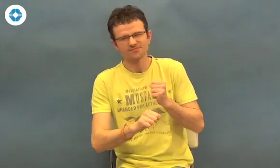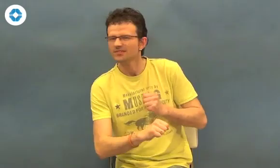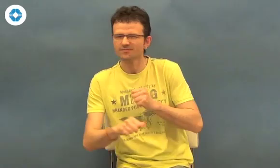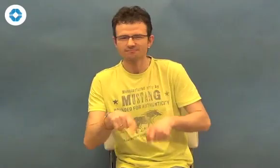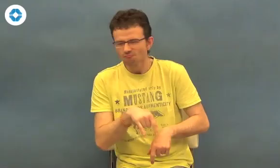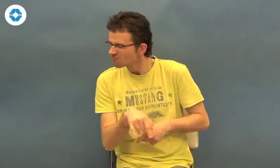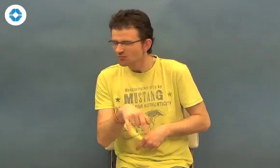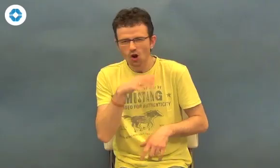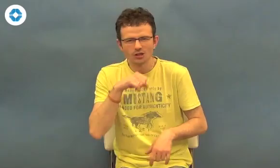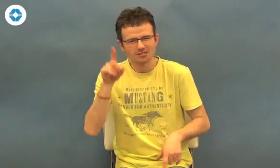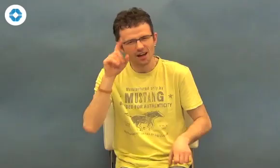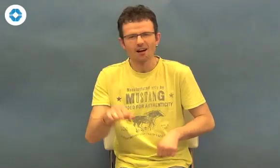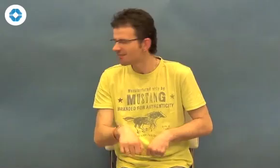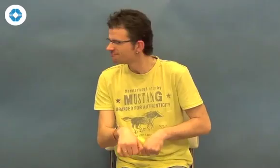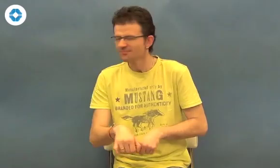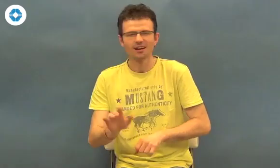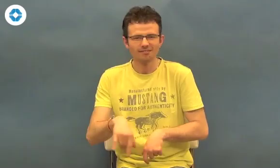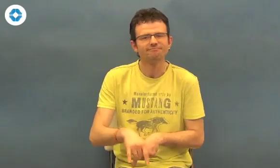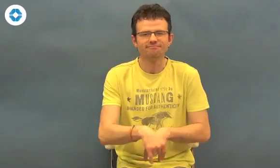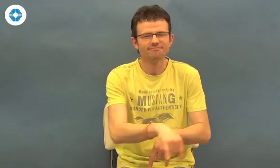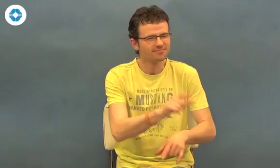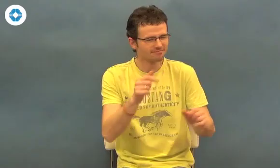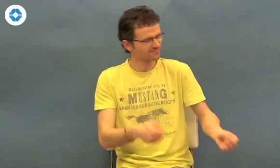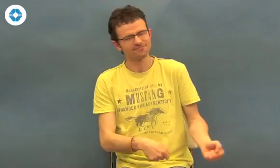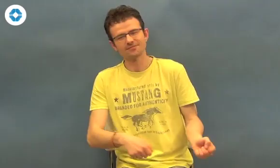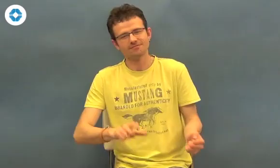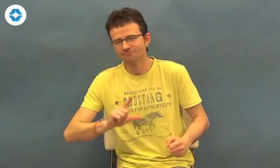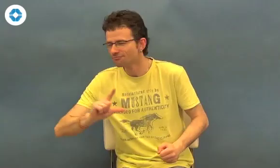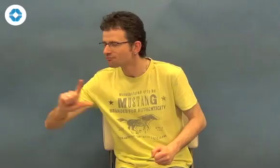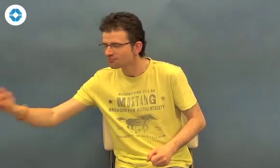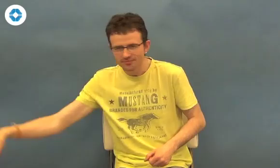Koza nie słuchała właściciela i ten musiał ją ciągnąć, ale w końcu poszli.